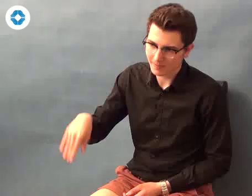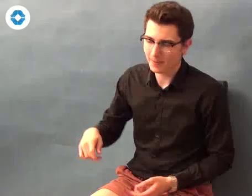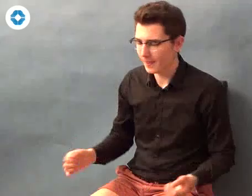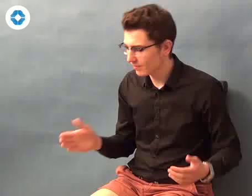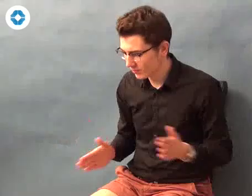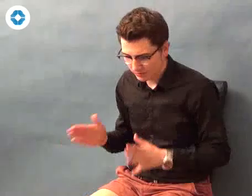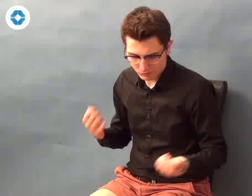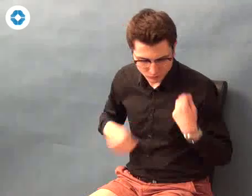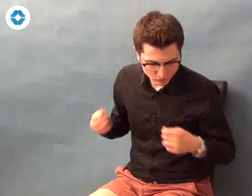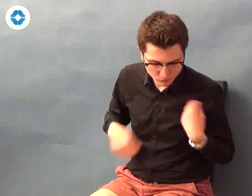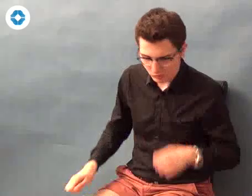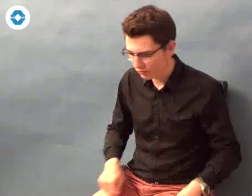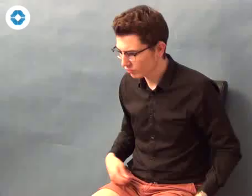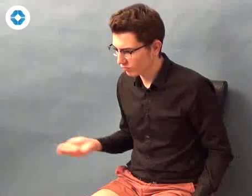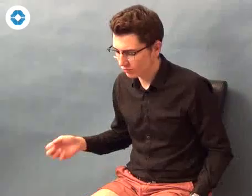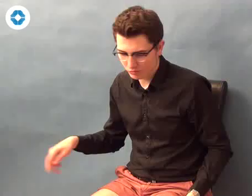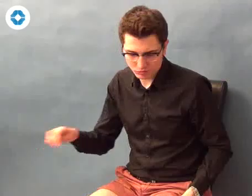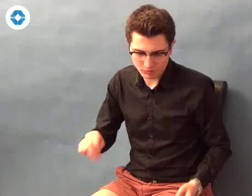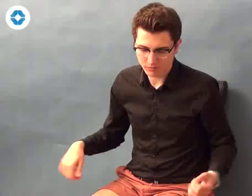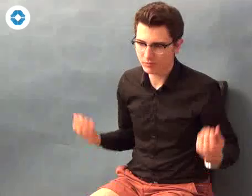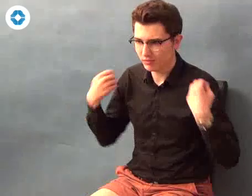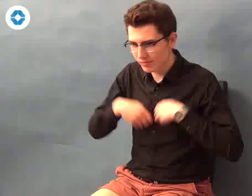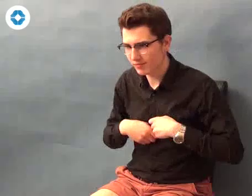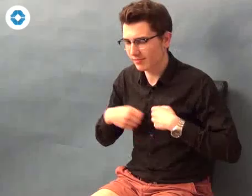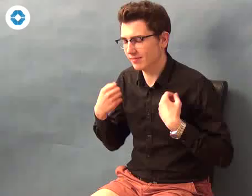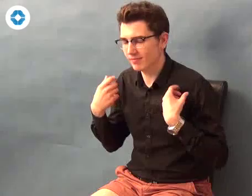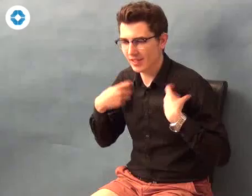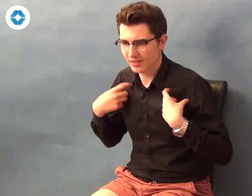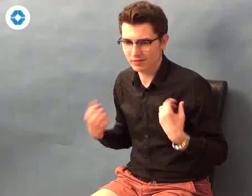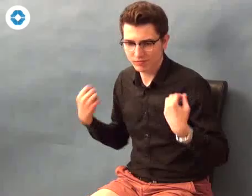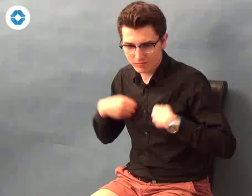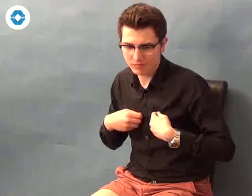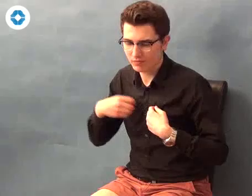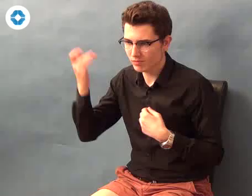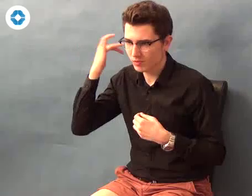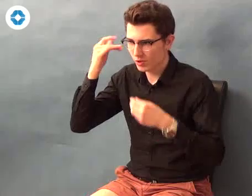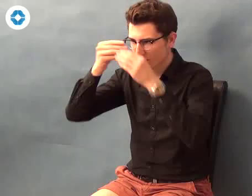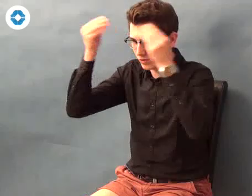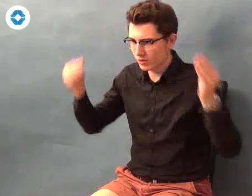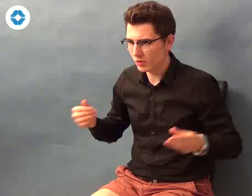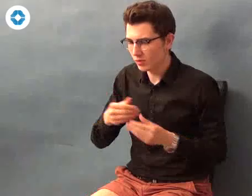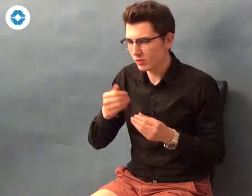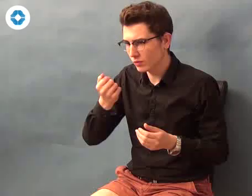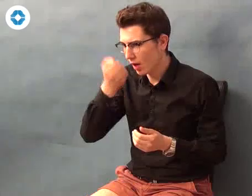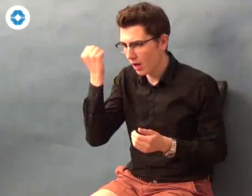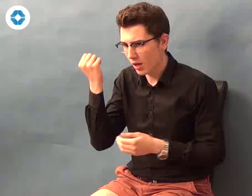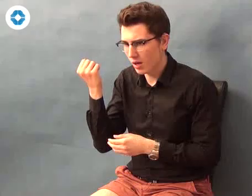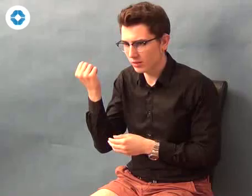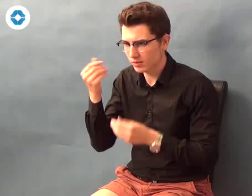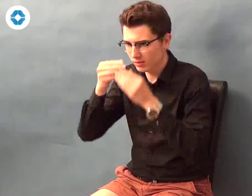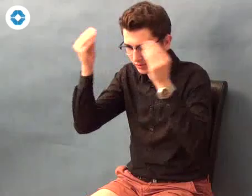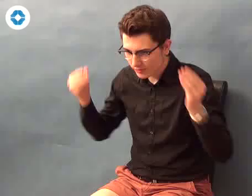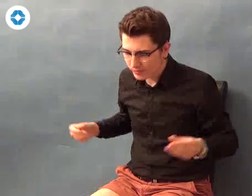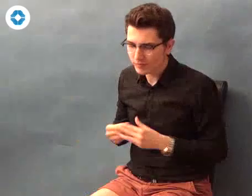Chaplin przygotowuje ubranie, ubiera się, zakłada na plecy nosidło z szybami.